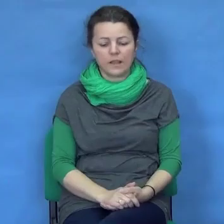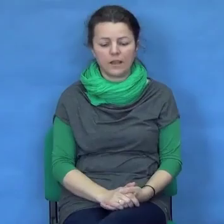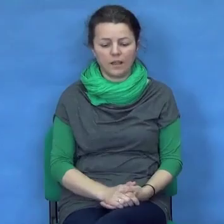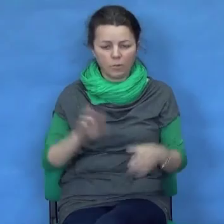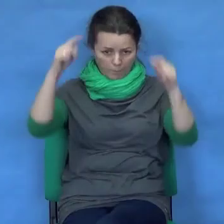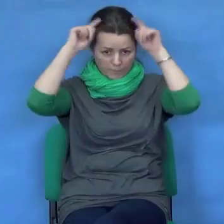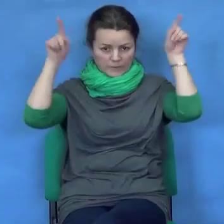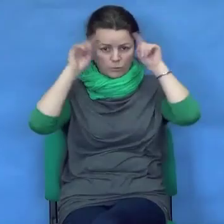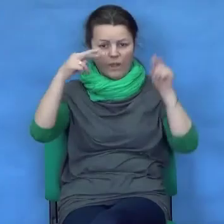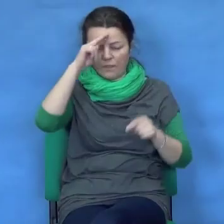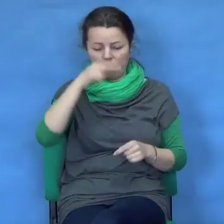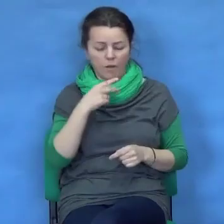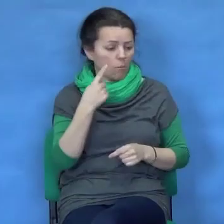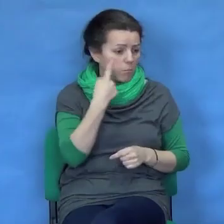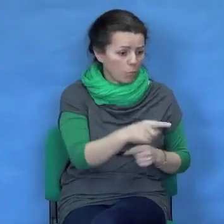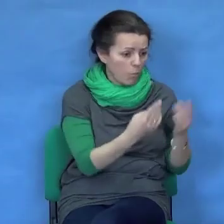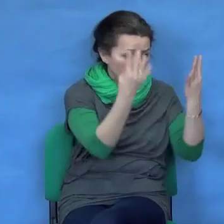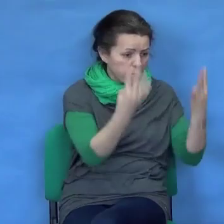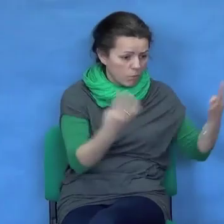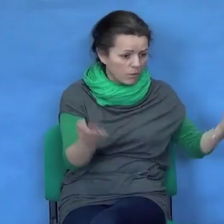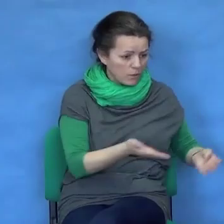Myszka Miki, tata, zauważył, że nie ma płotu.